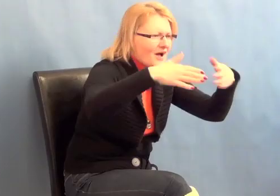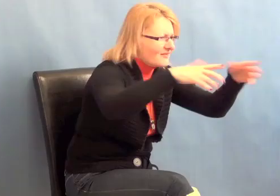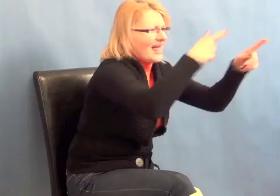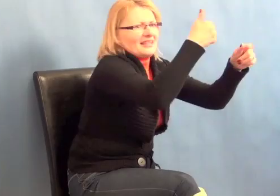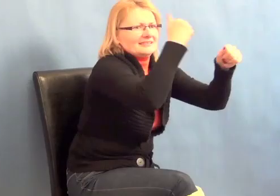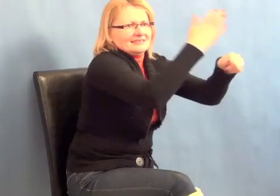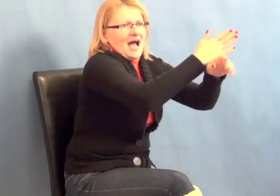Jedne są zamknięte, nie dają się otworzyć.